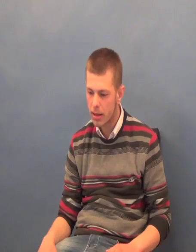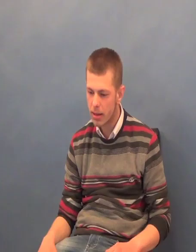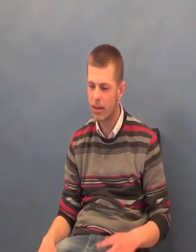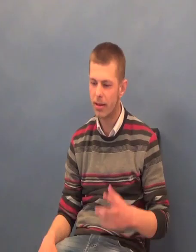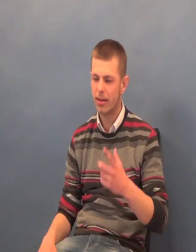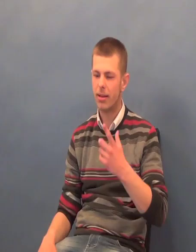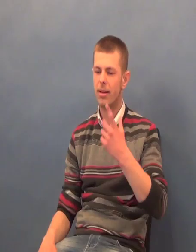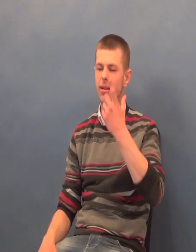Aha.